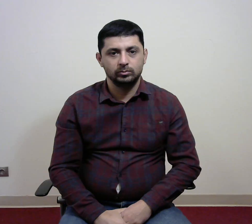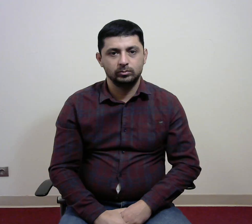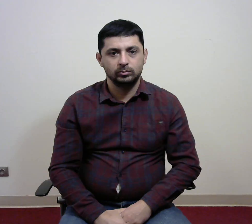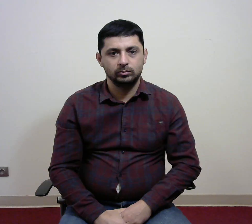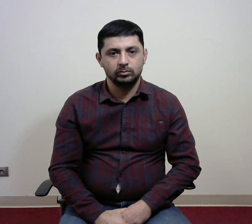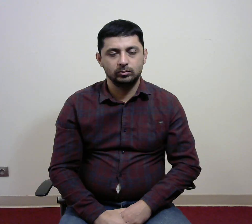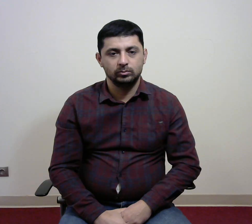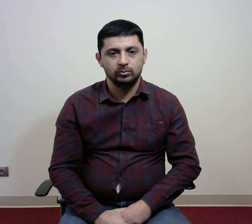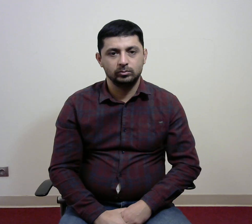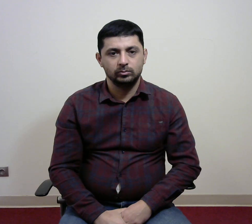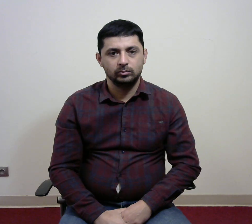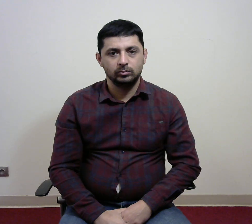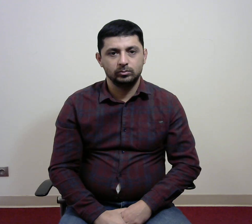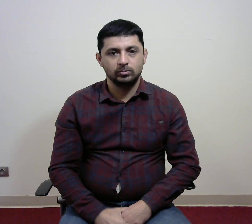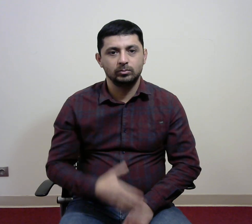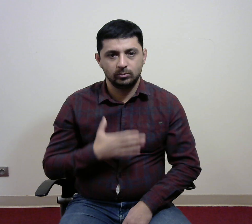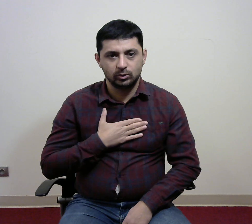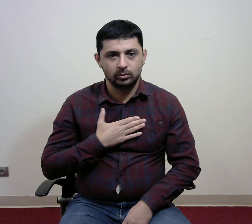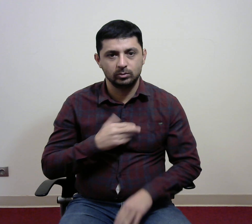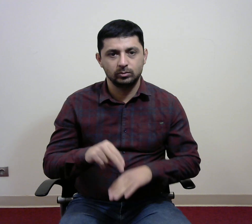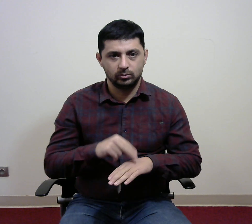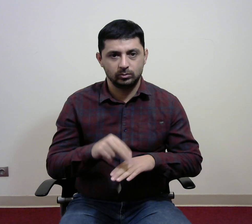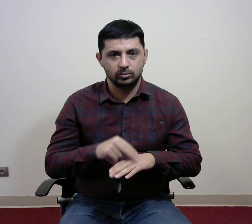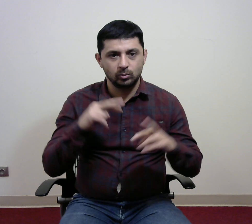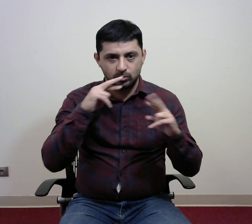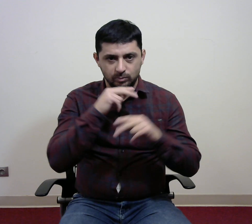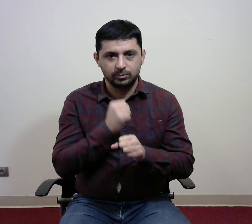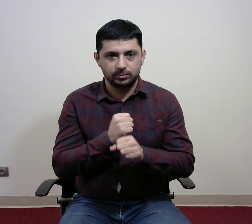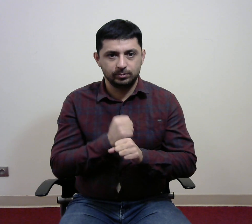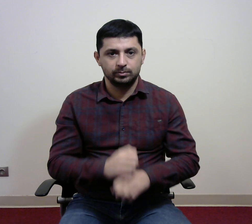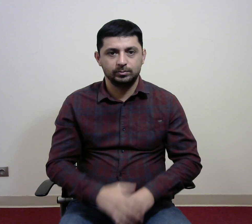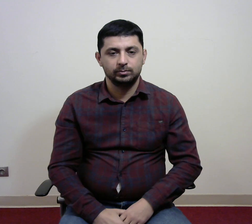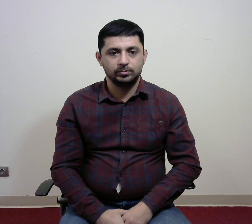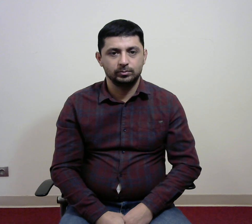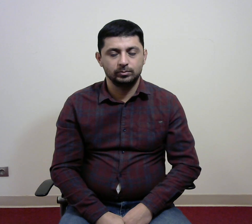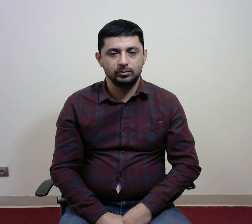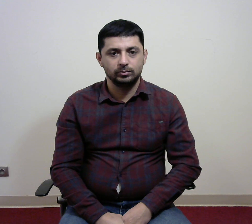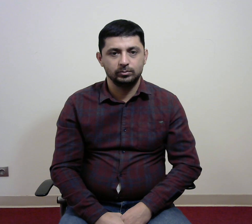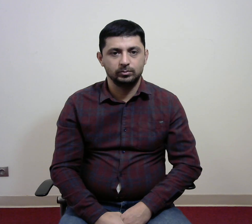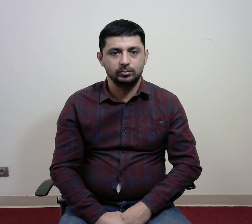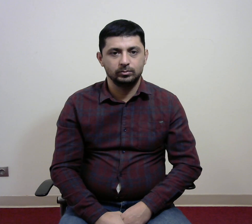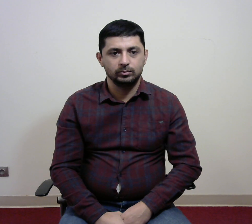Mənim həyat yoldaşım səhv edib